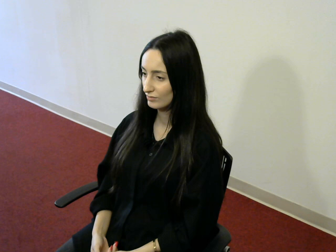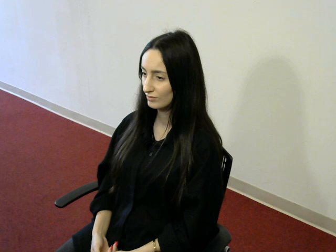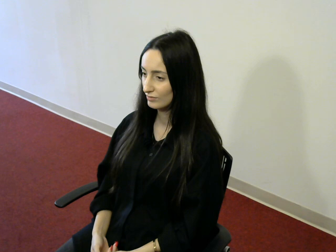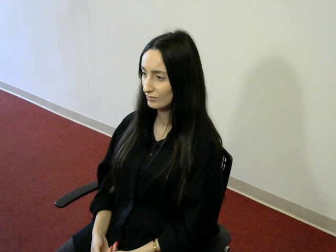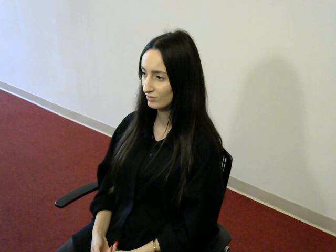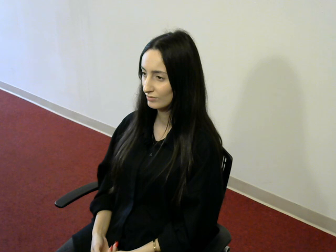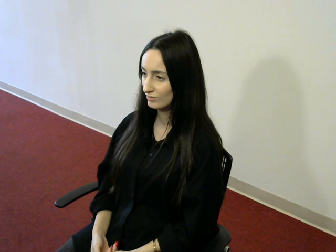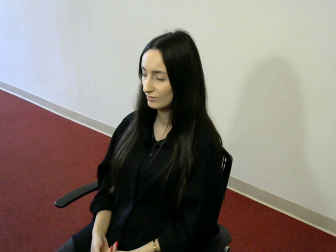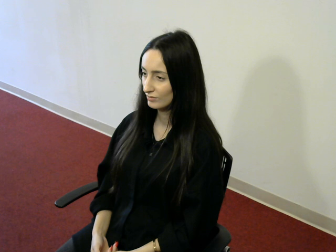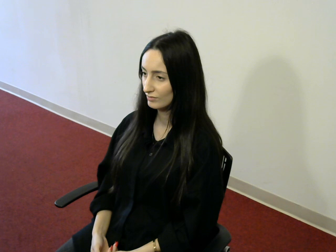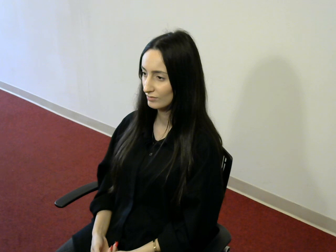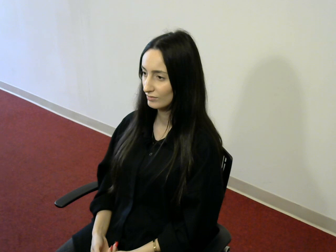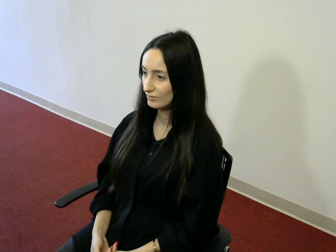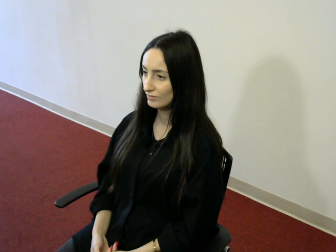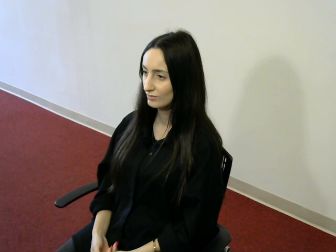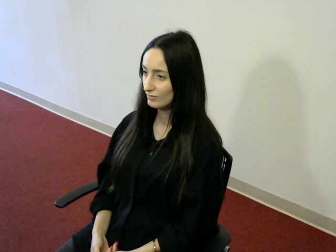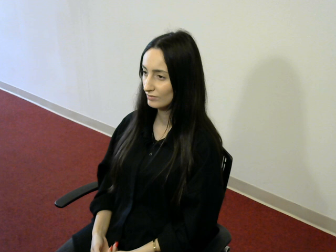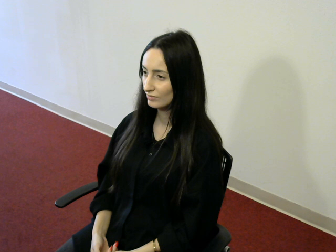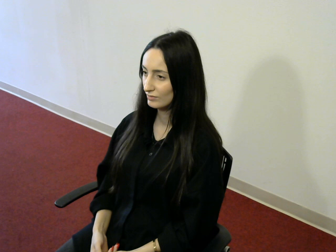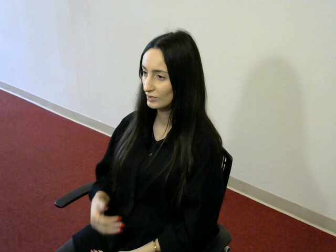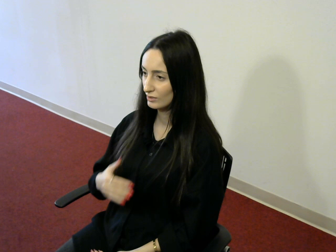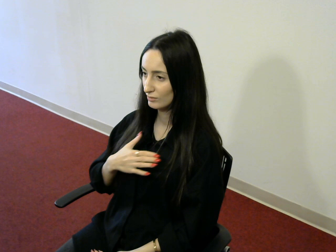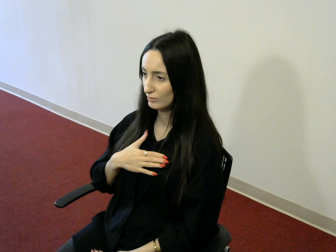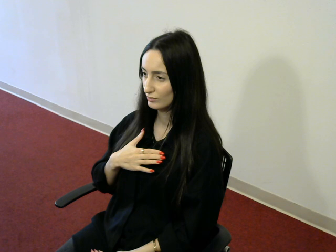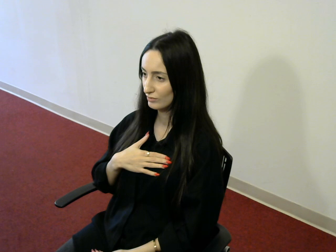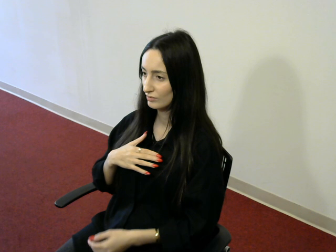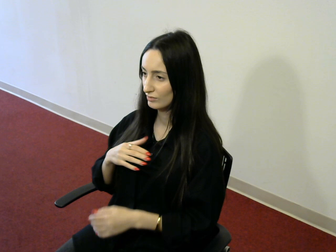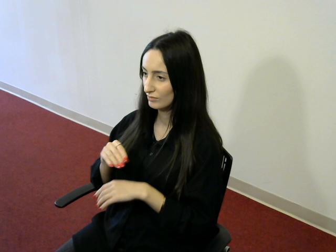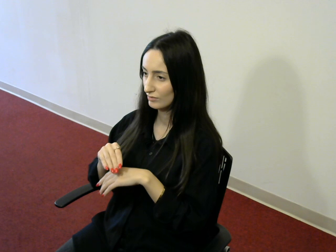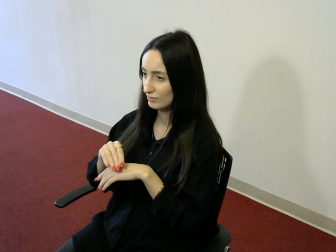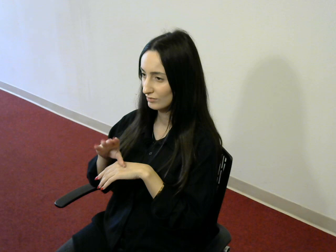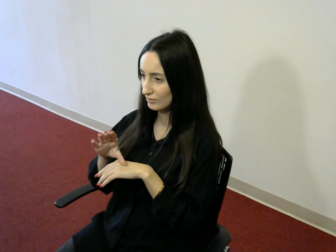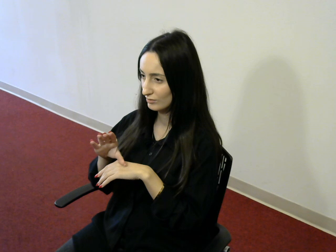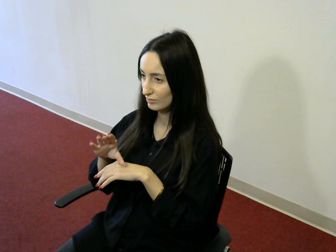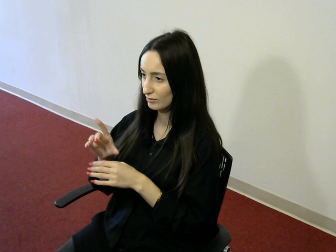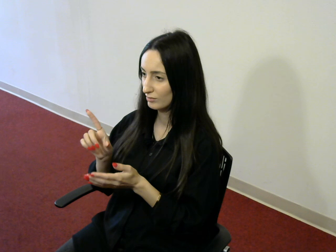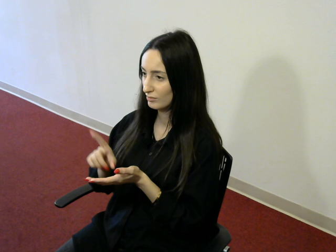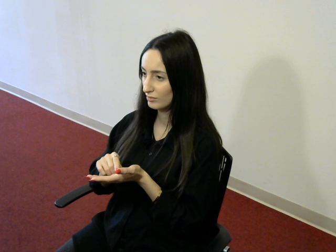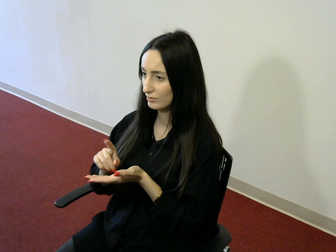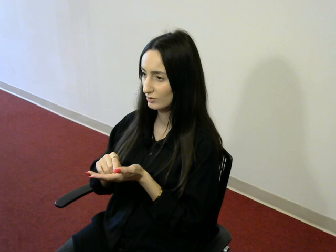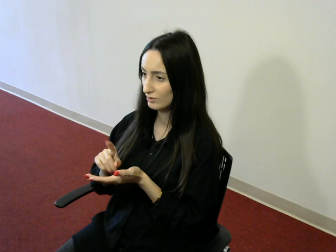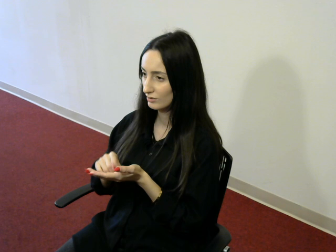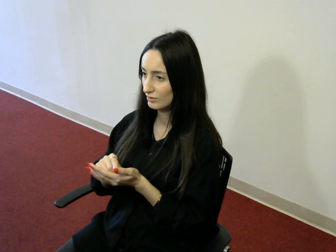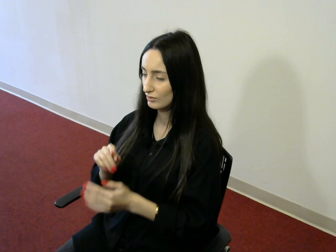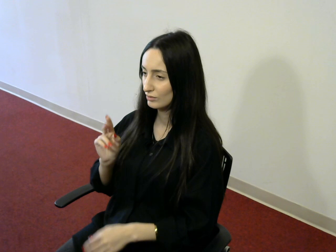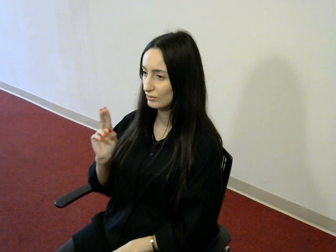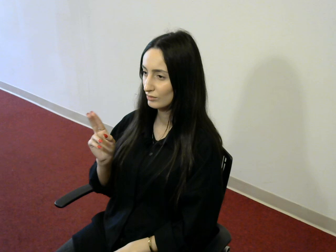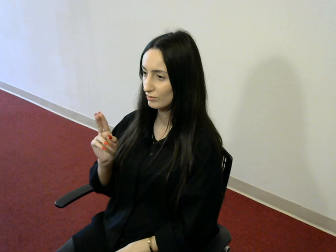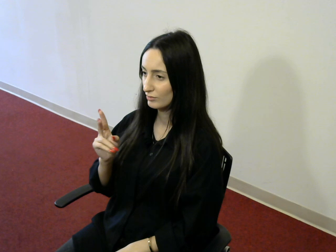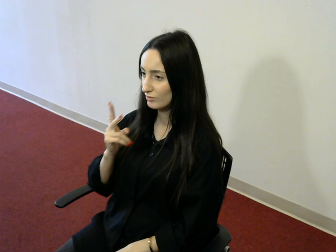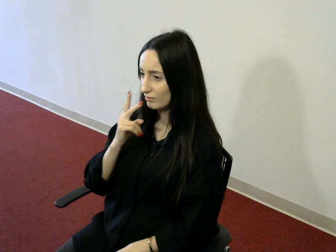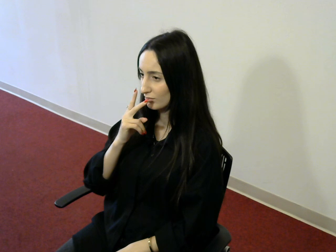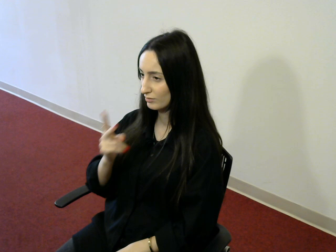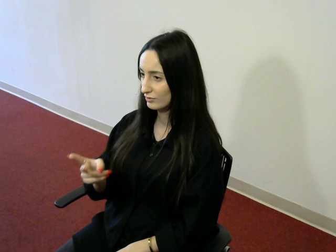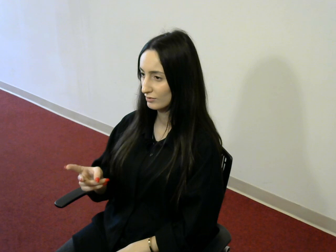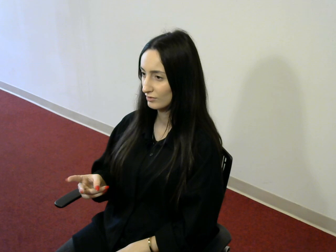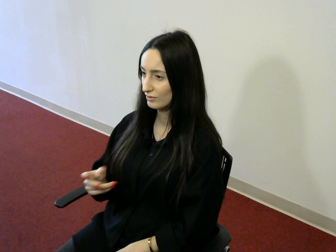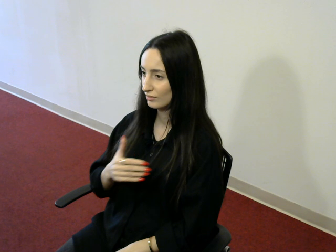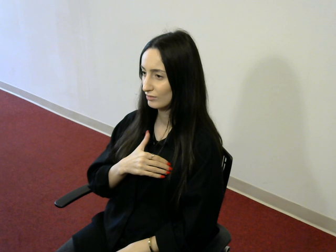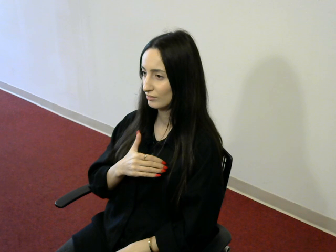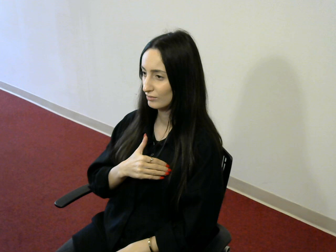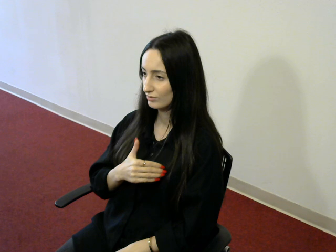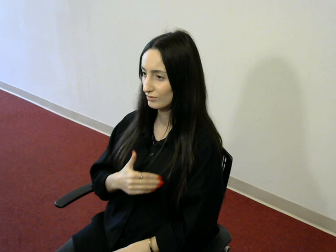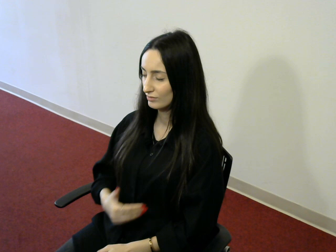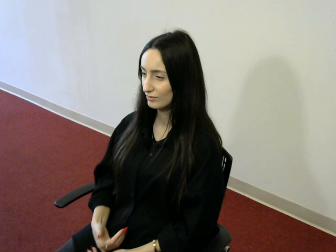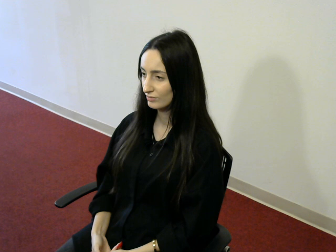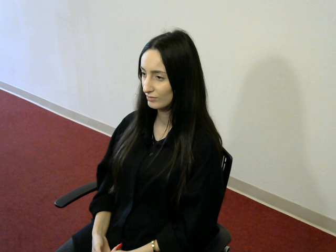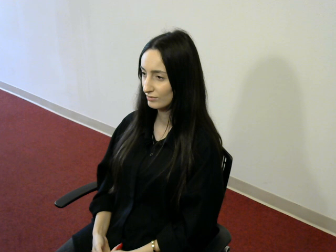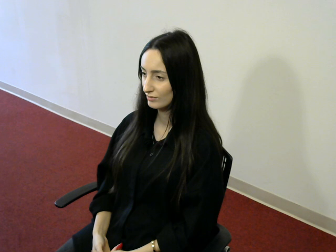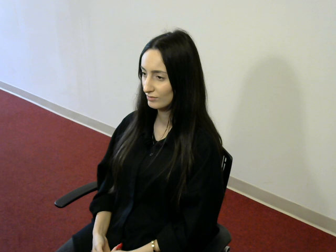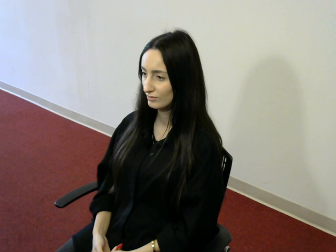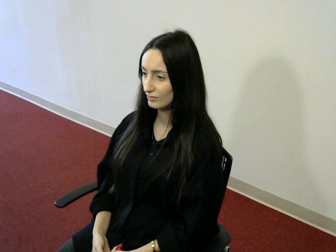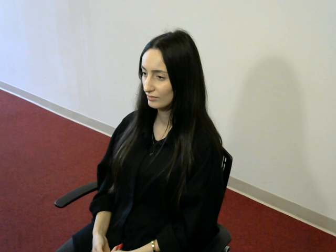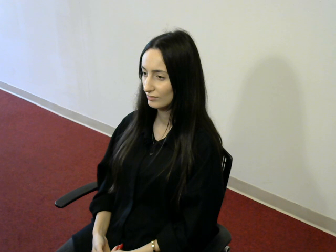Mən yığılmış pensiya kapitalıma baxmaq istəyirəm